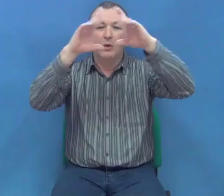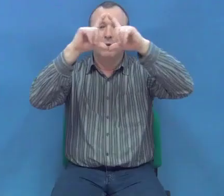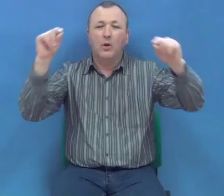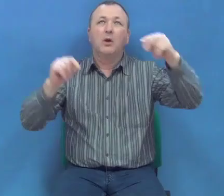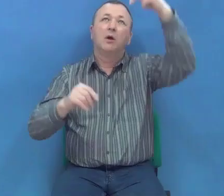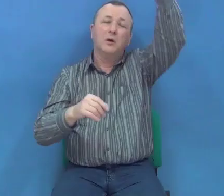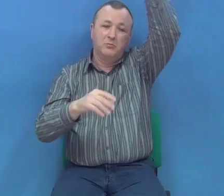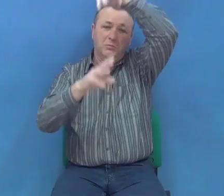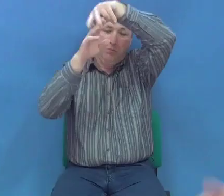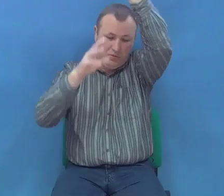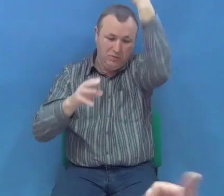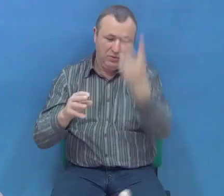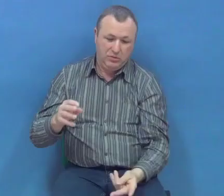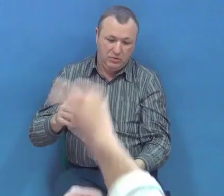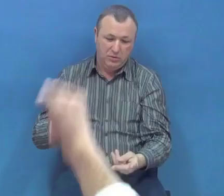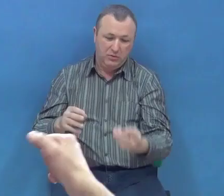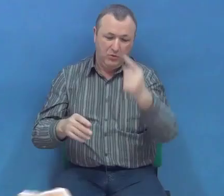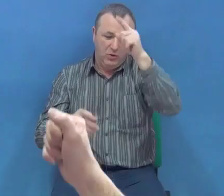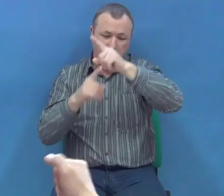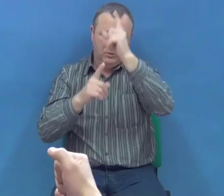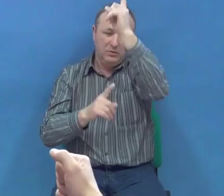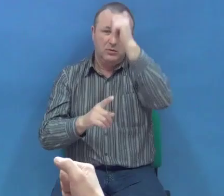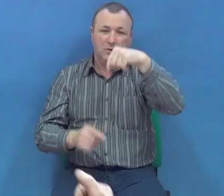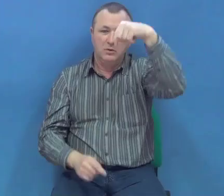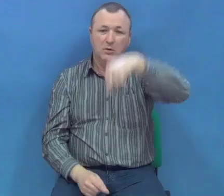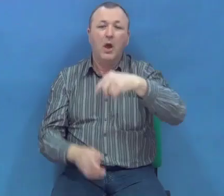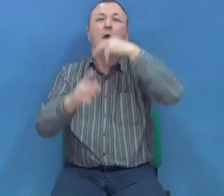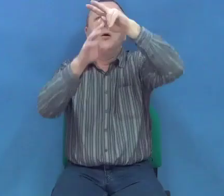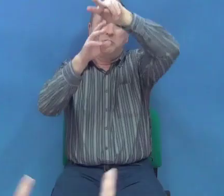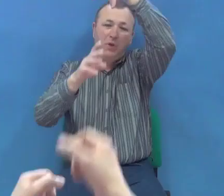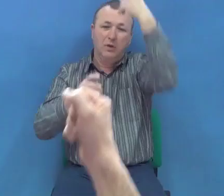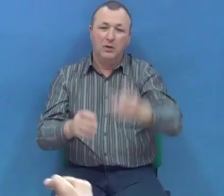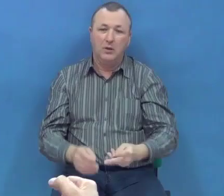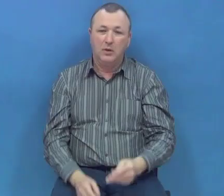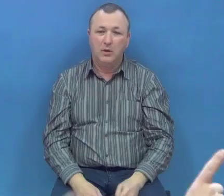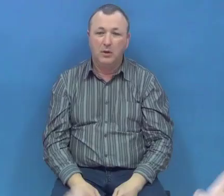Trójkąt informuje, że można upaść z wysokości na dół. Jest na nim strzałka w dół.